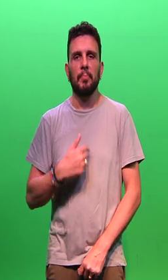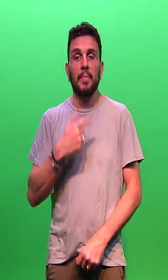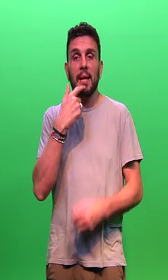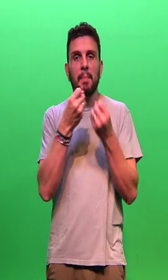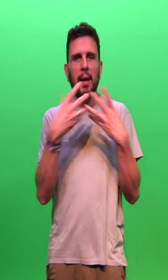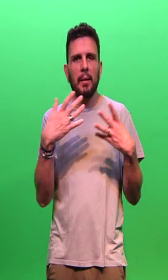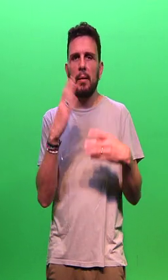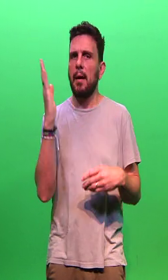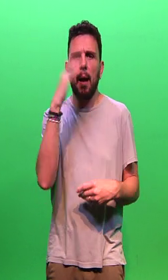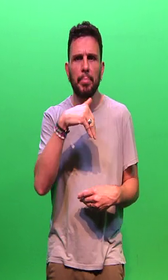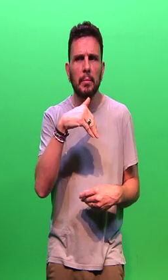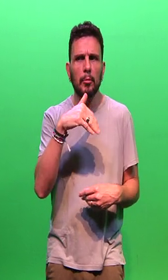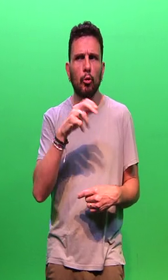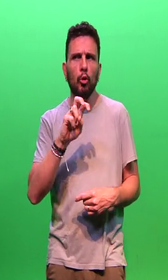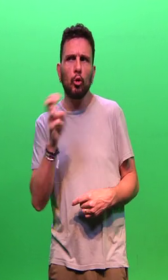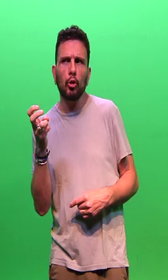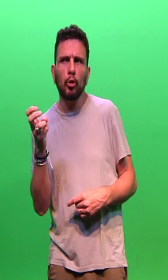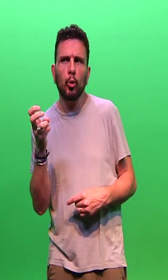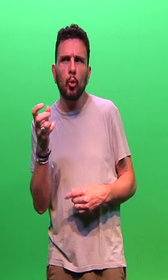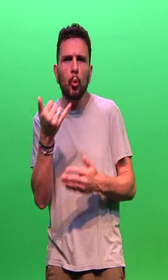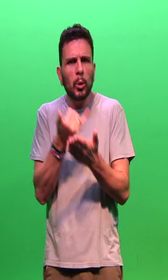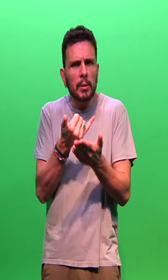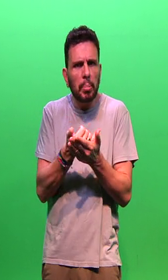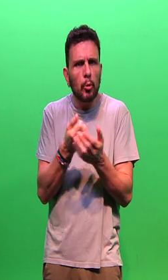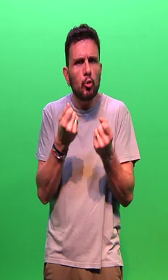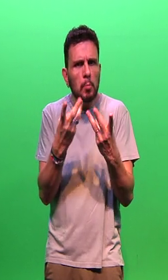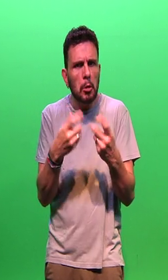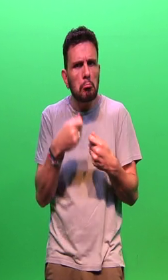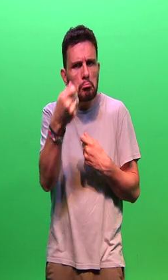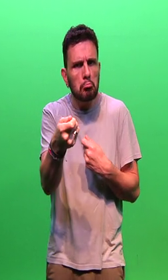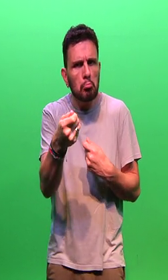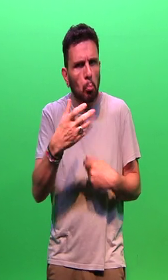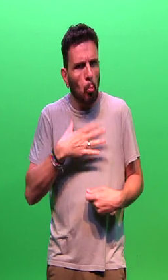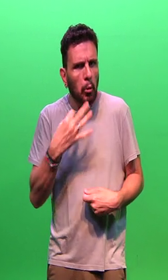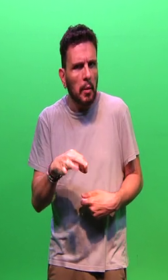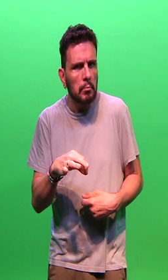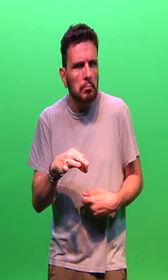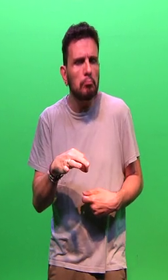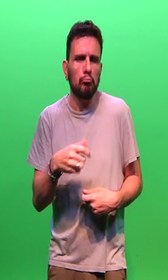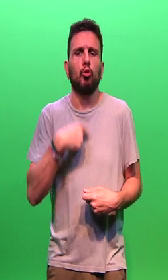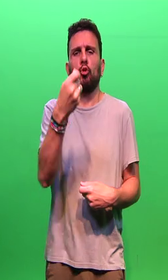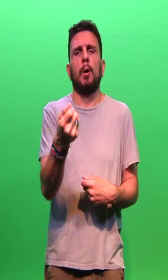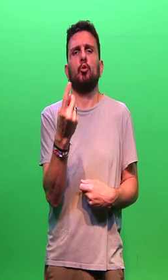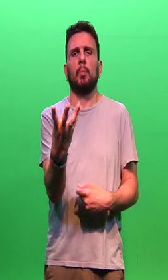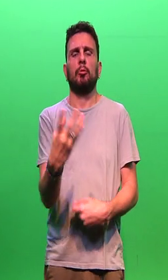No tinc correu electrònic, et puc donar el meu número de Whatsapp? Aquí tens el número.